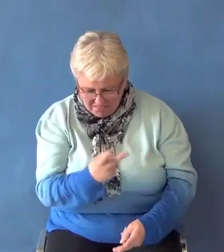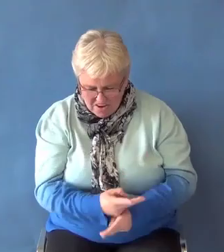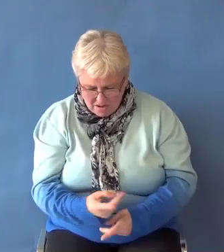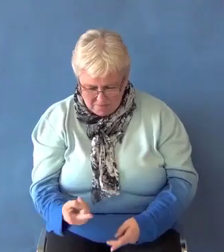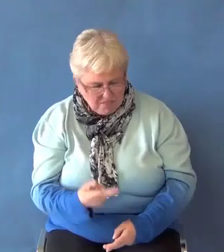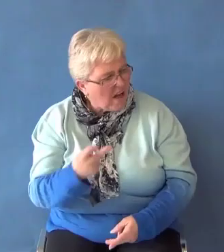Dwie takie same.